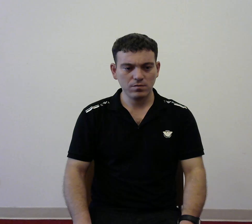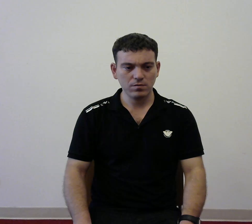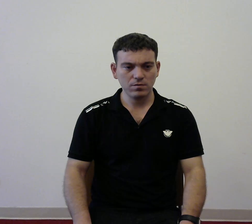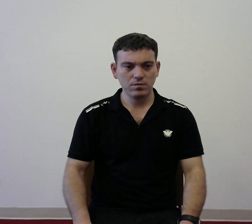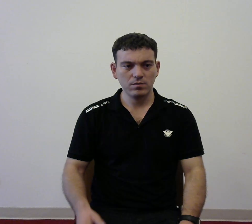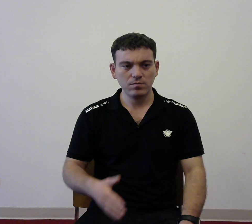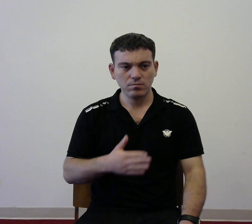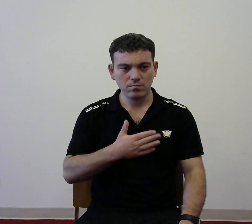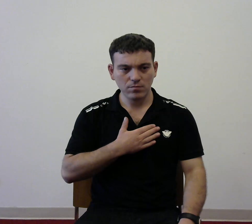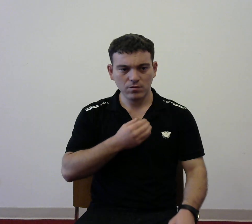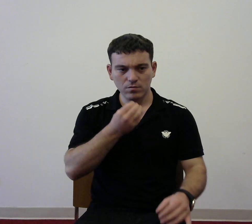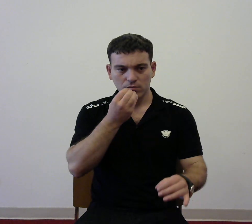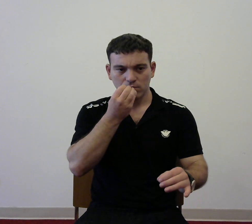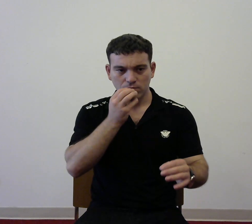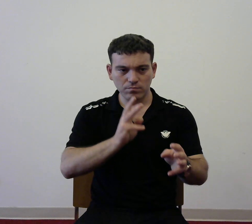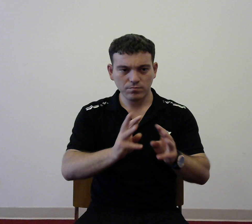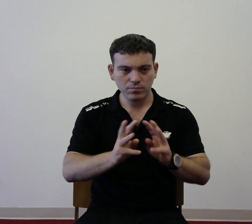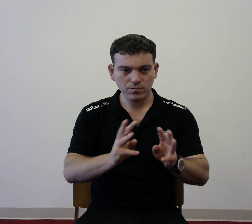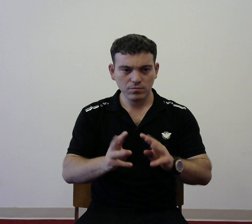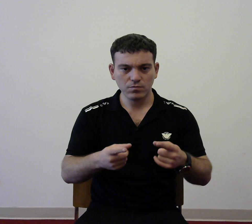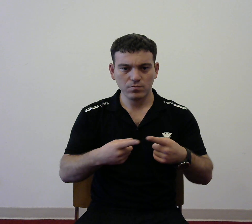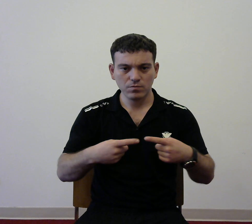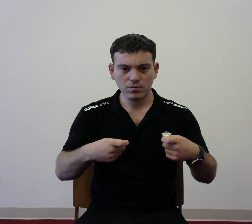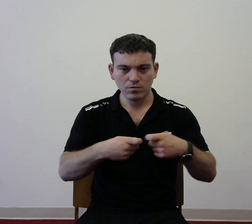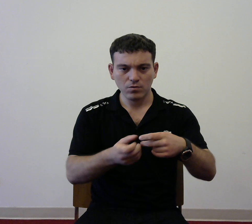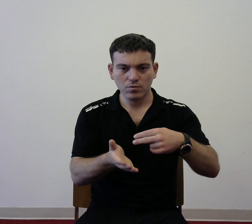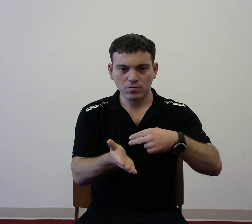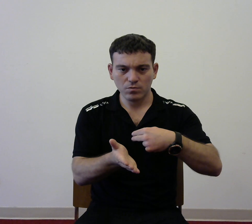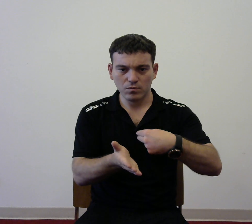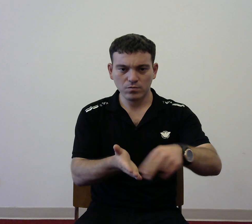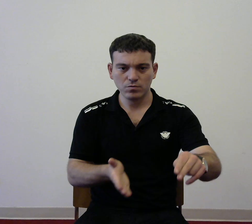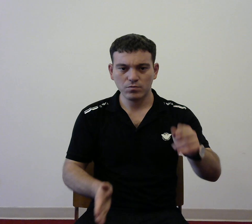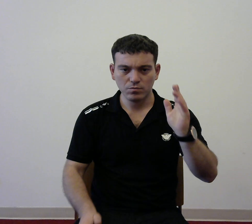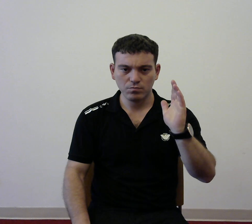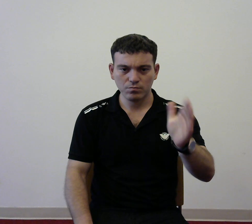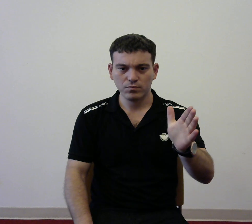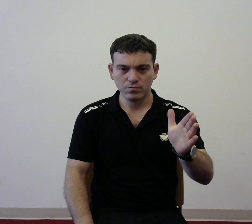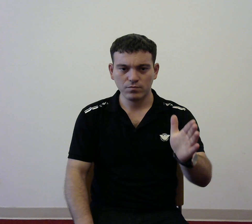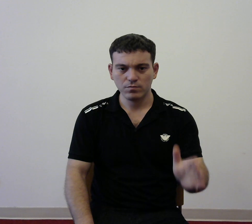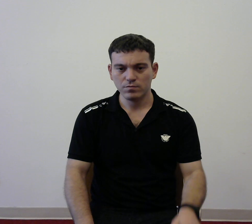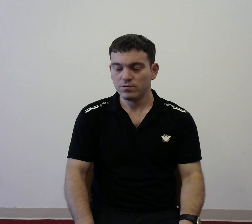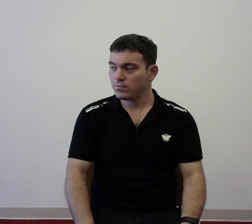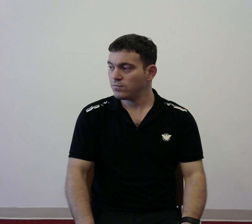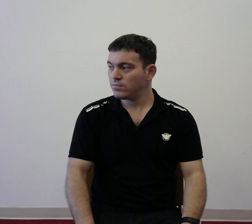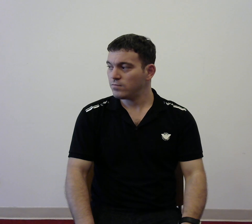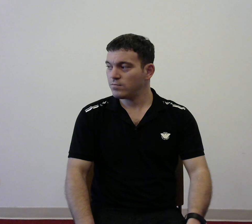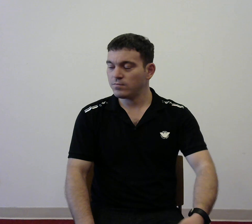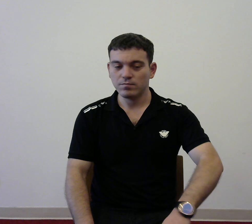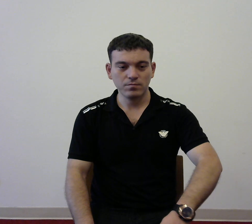Mən mətbəx üçün qab almalıyam